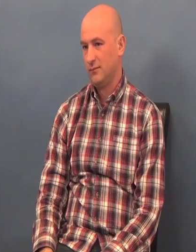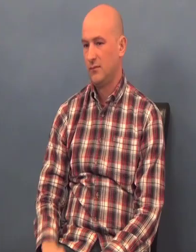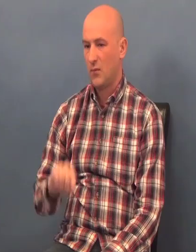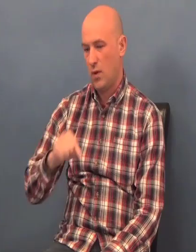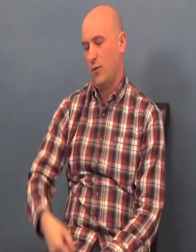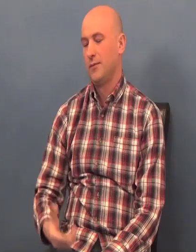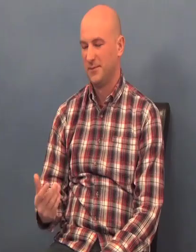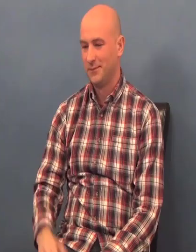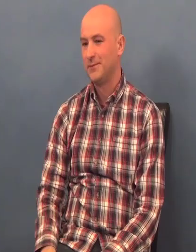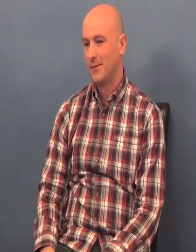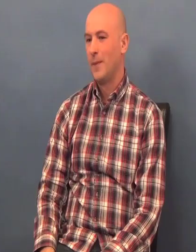Jest głęboko, tak.